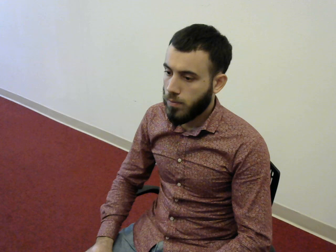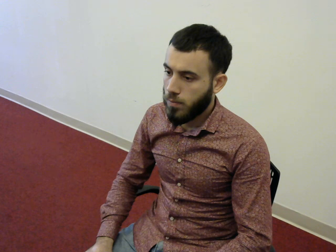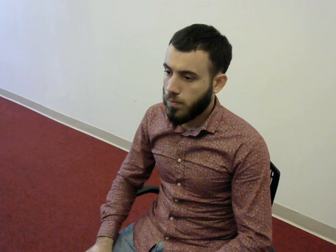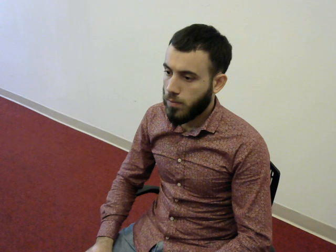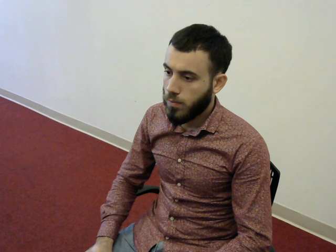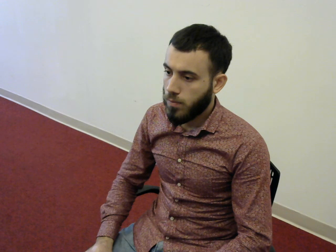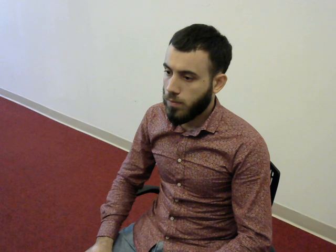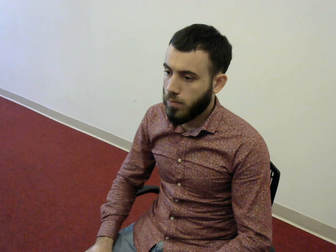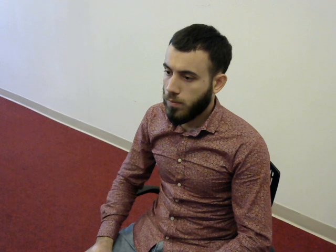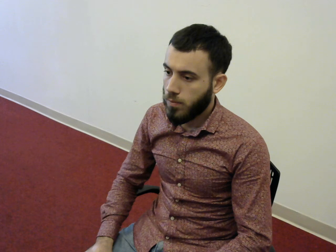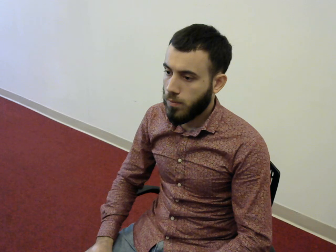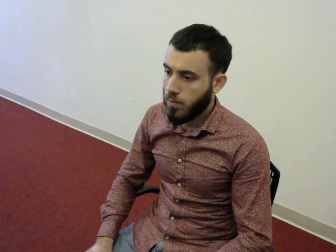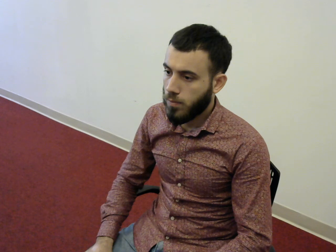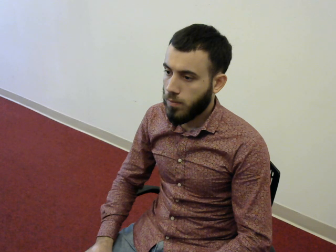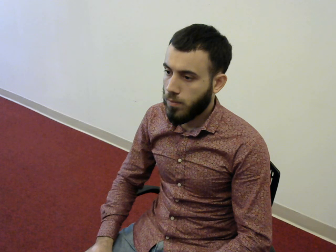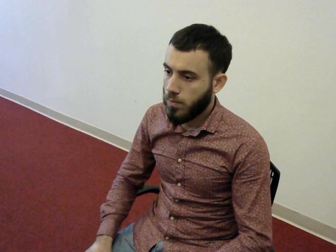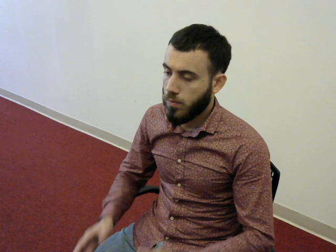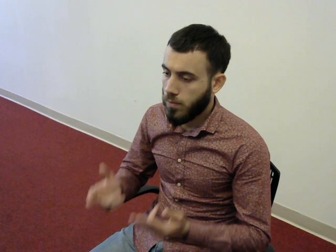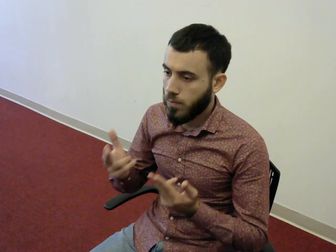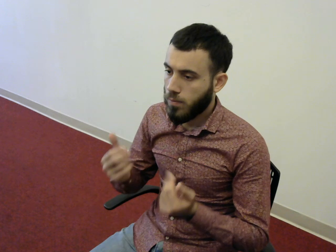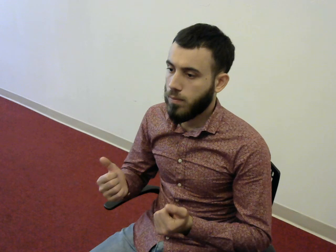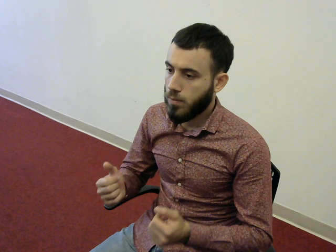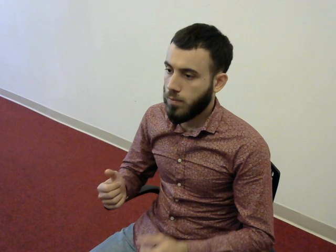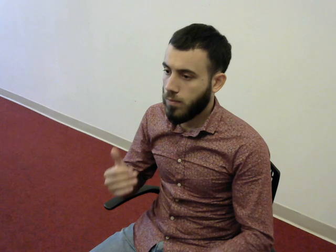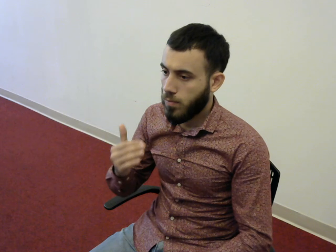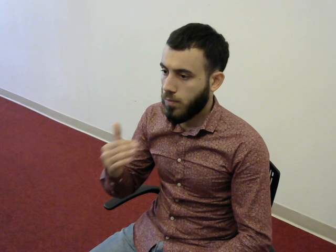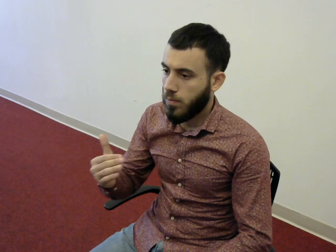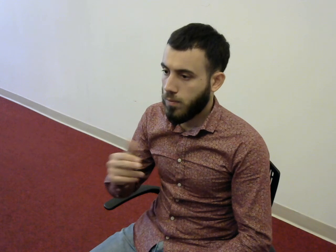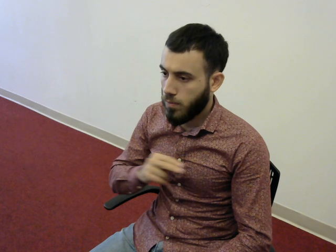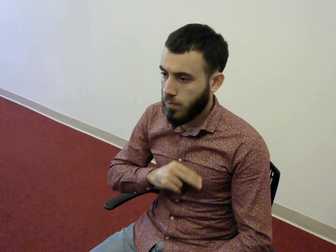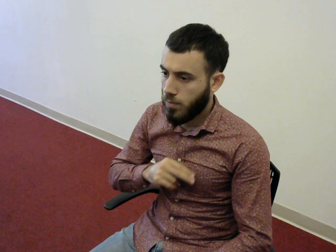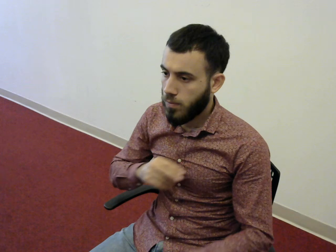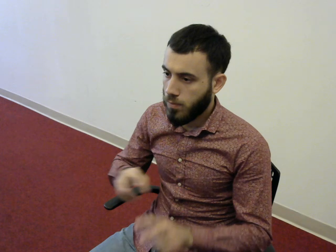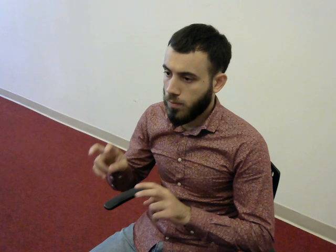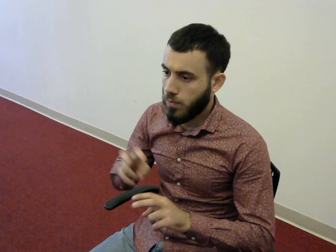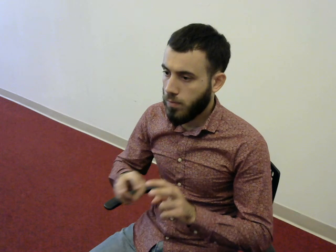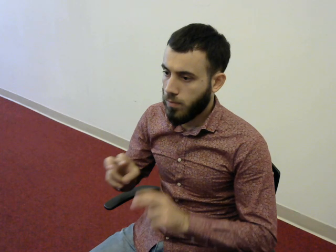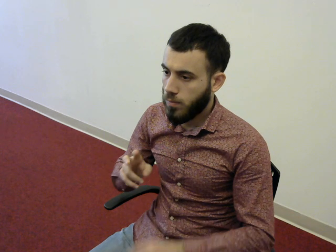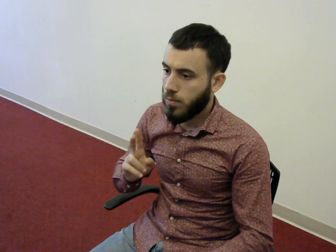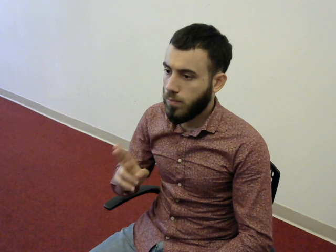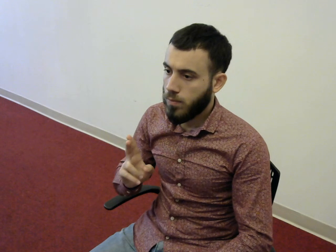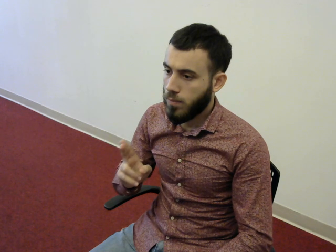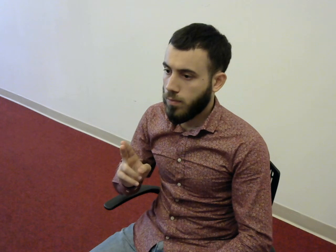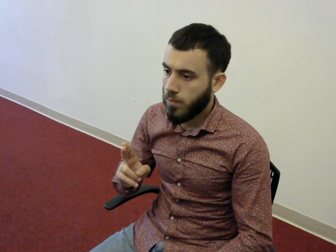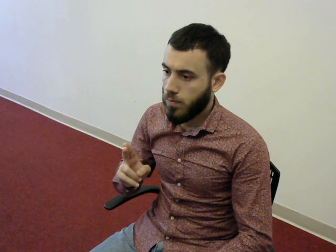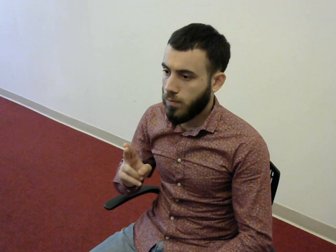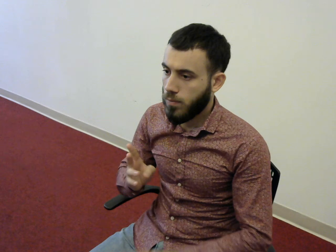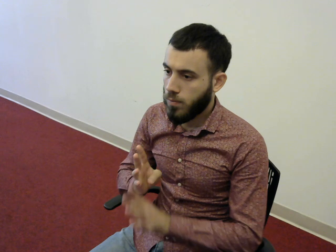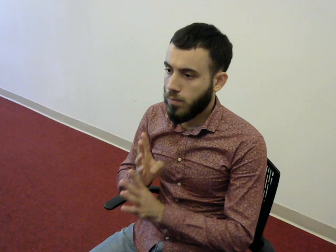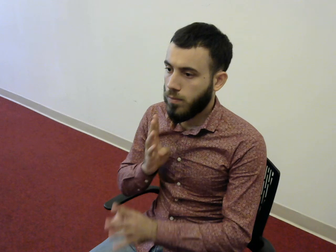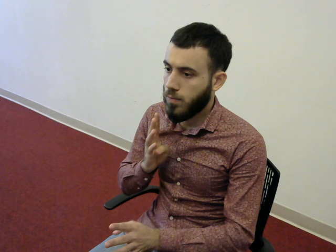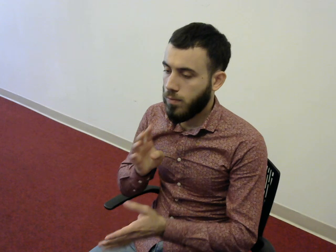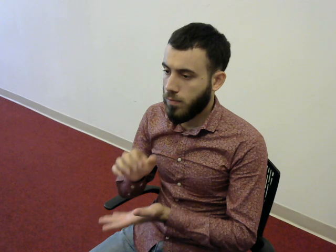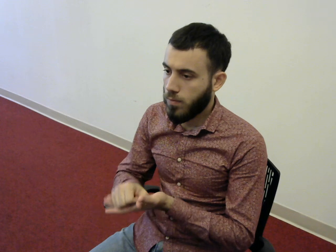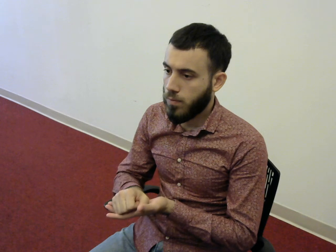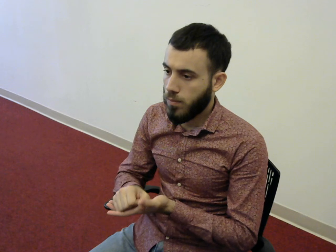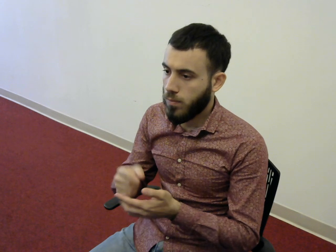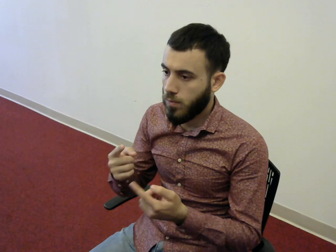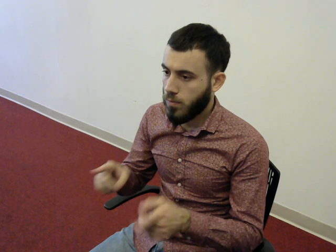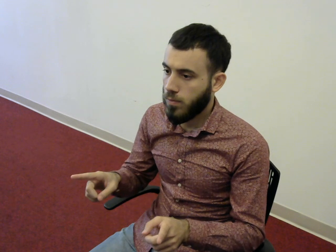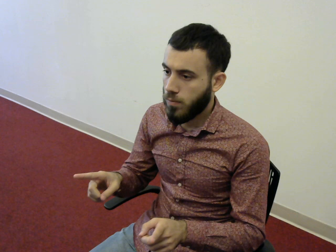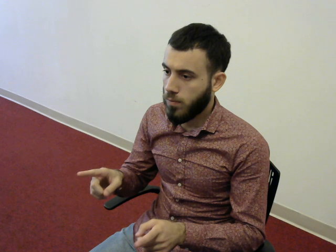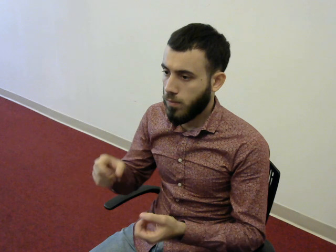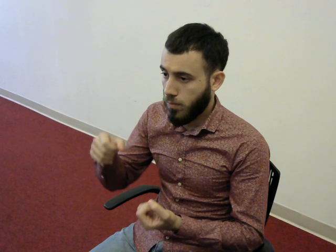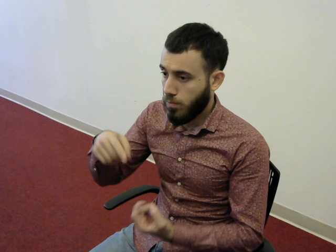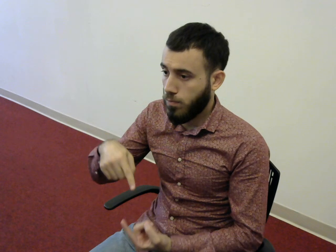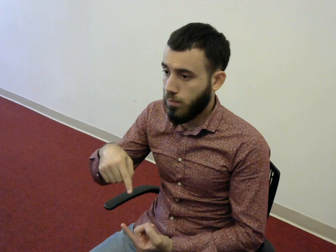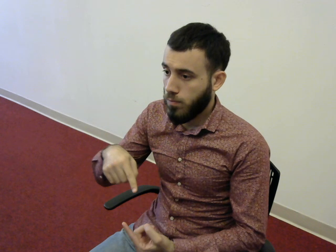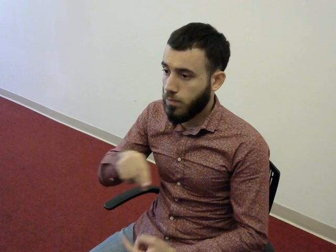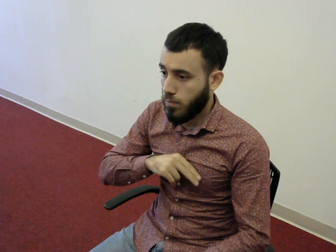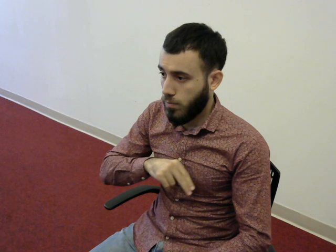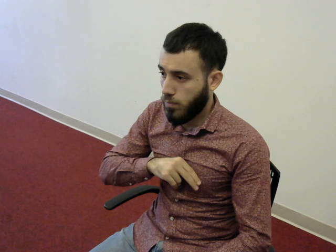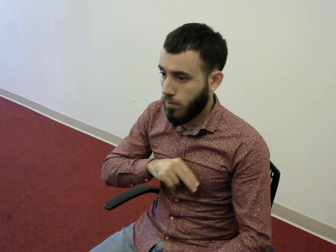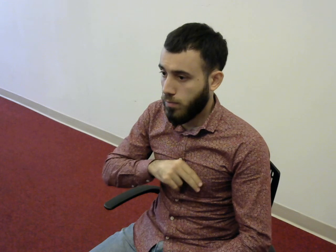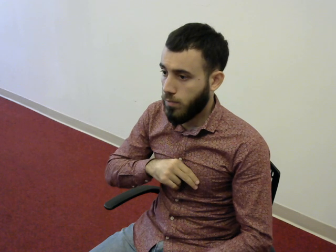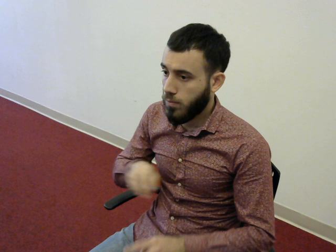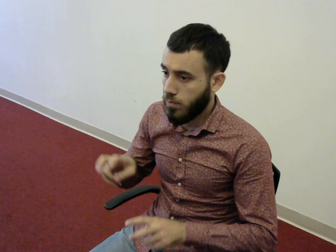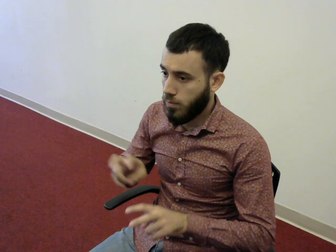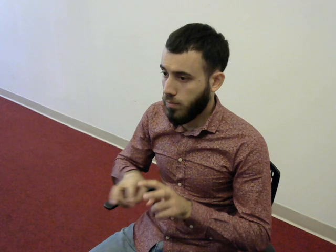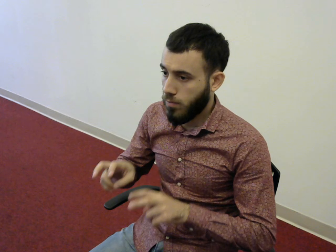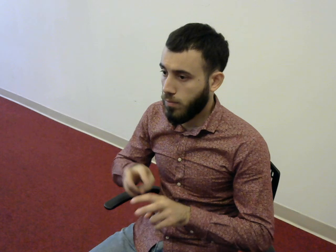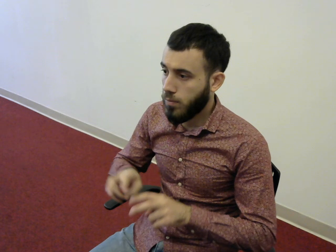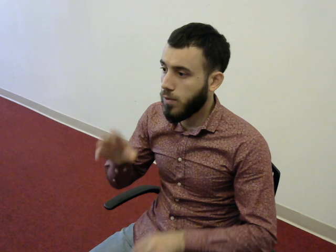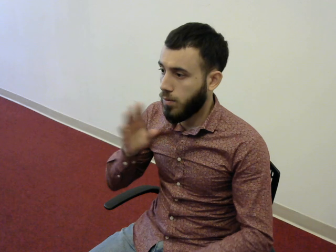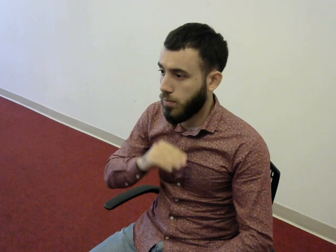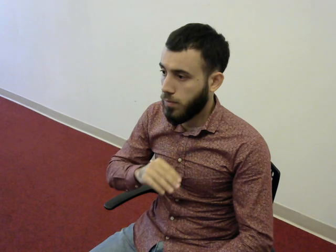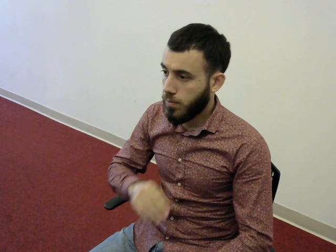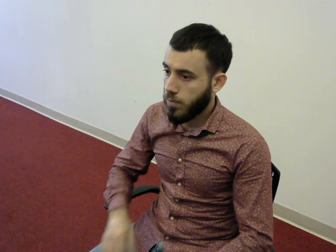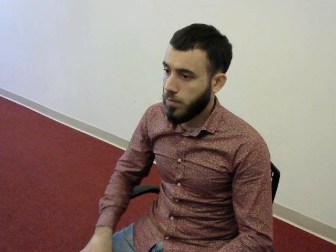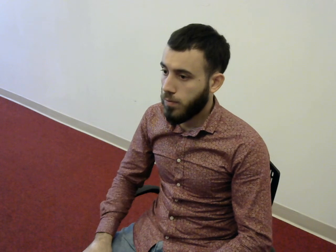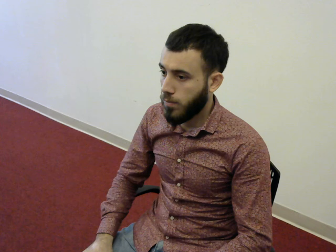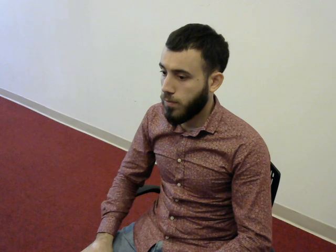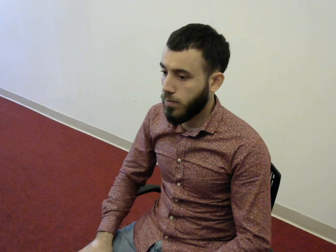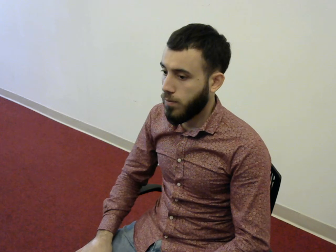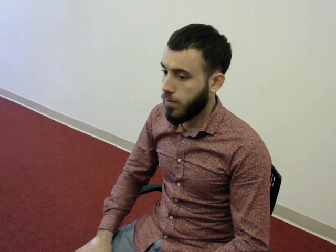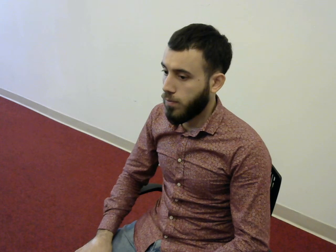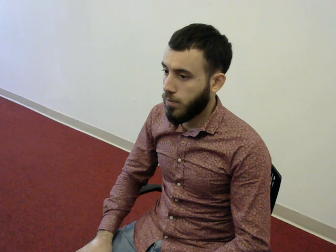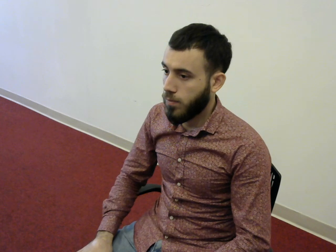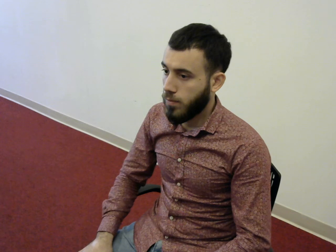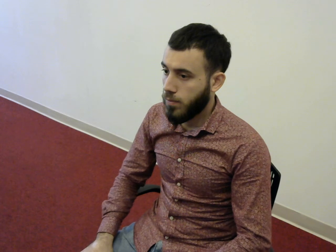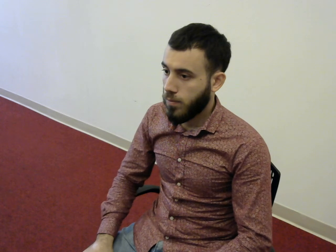Bəli, siz İş axtaran şəxs kimi növbə tutub başqa uyğun işlər axtara bilərsiniz